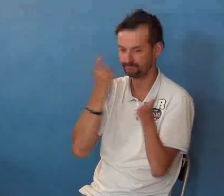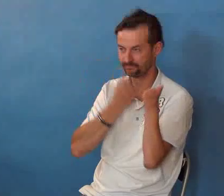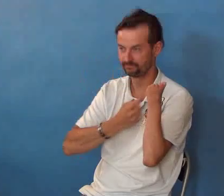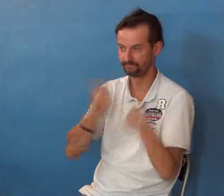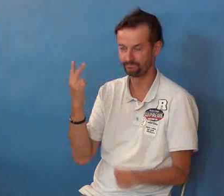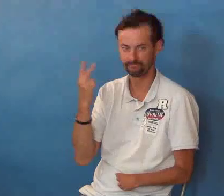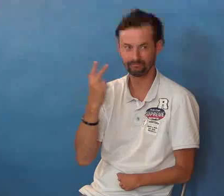Ci trzej odchodzą.